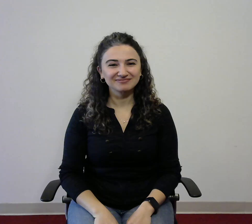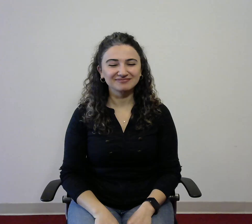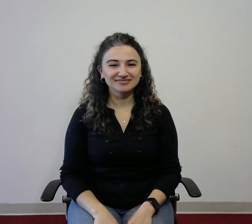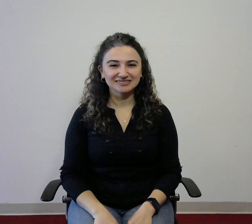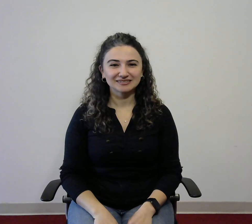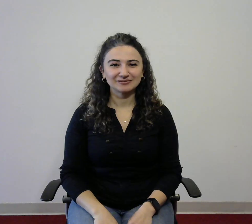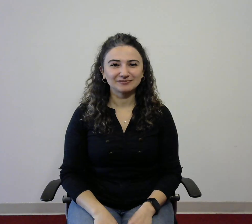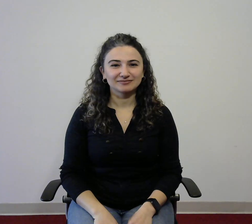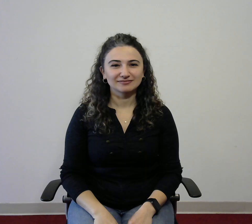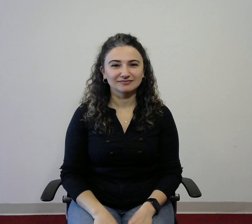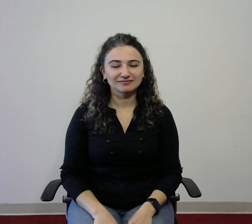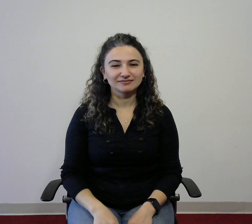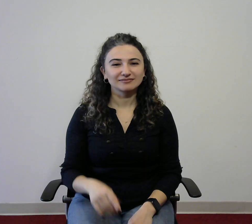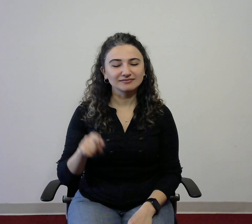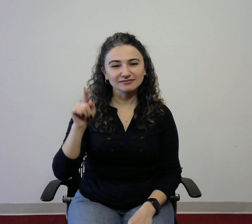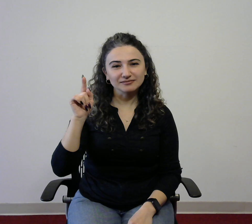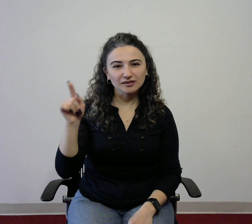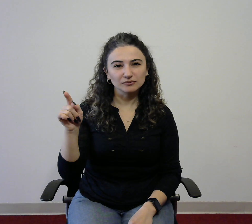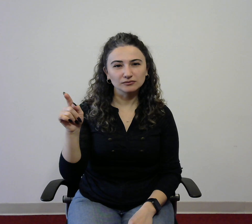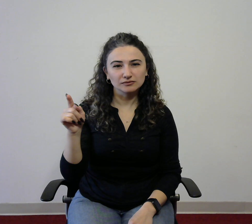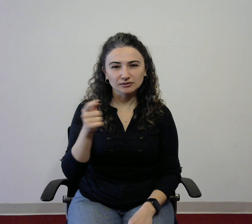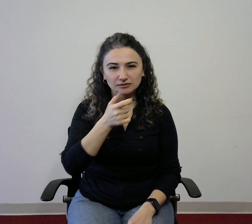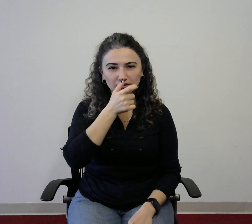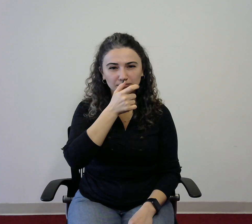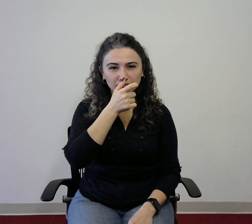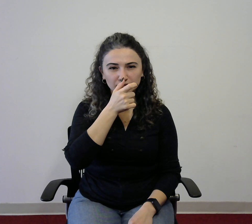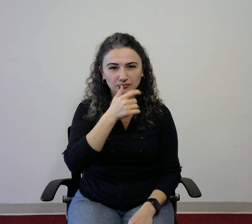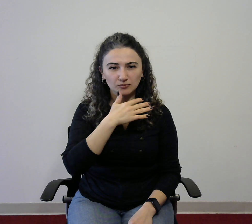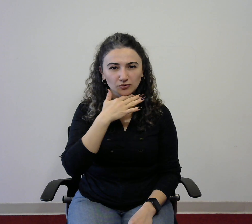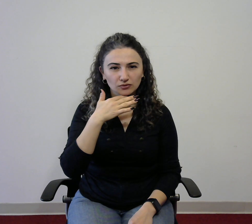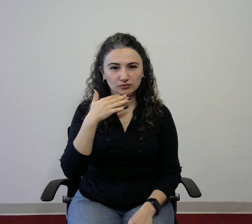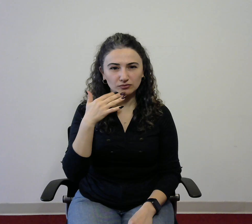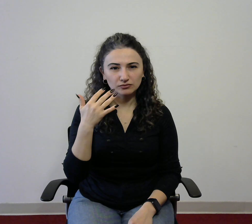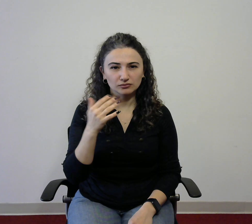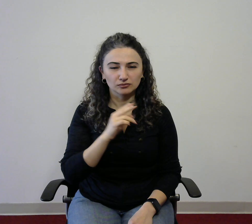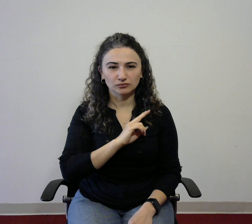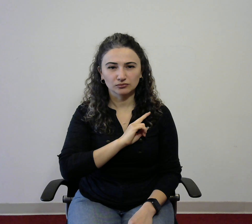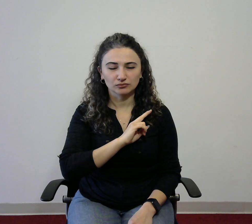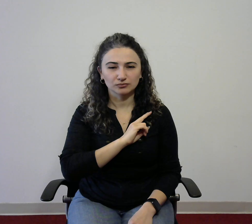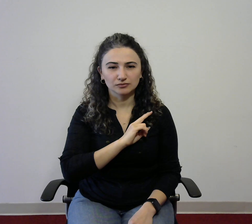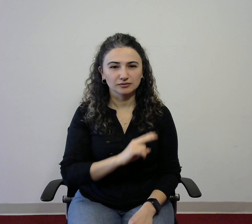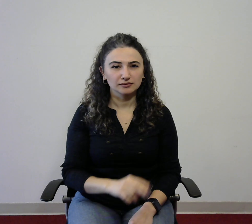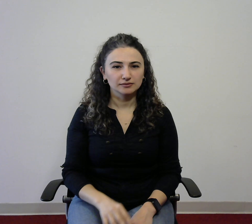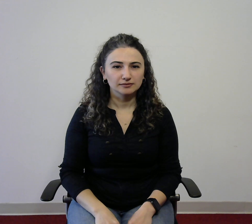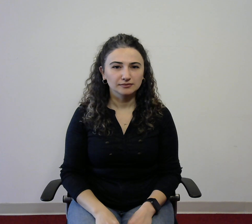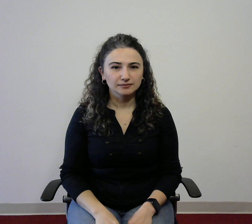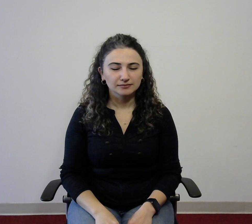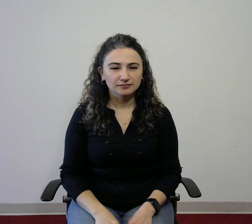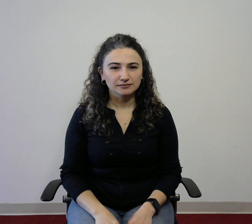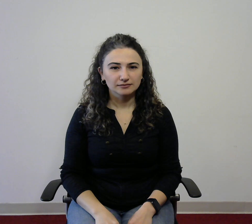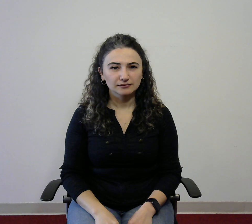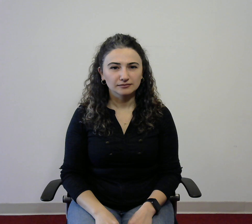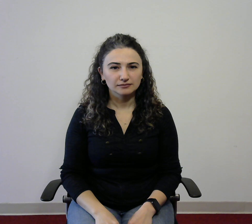O itləri çox sevir